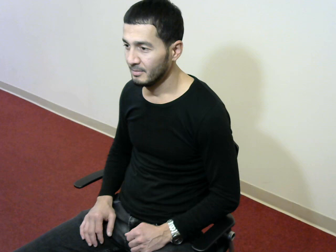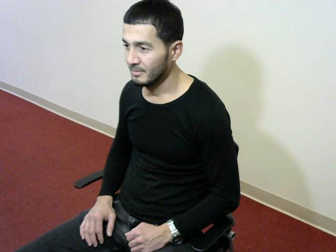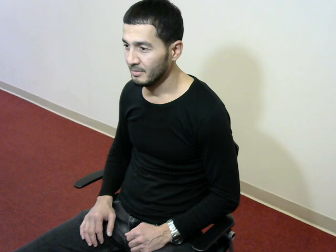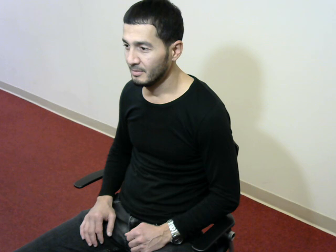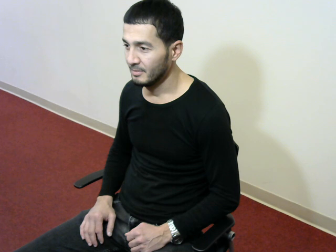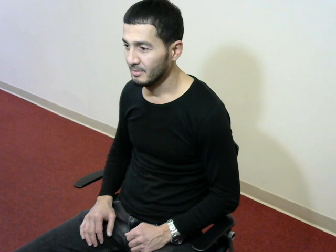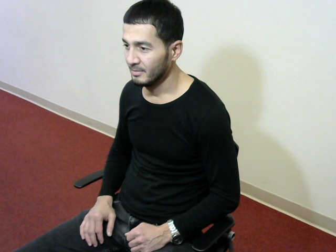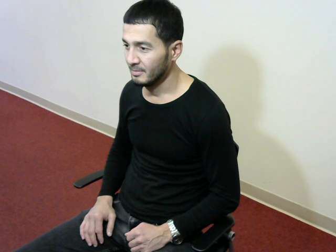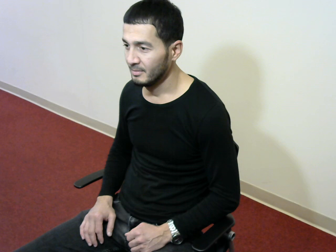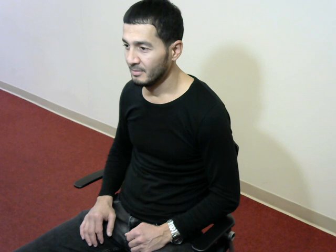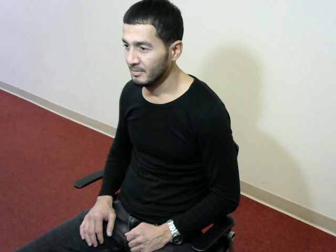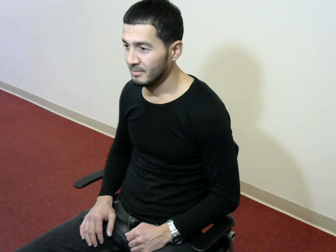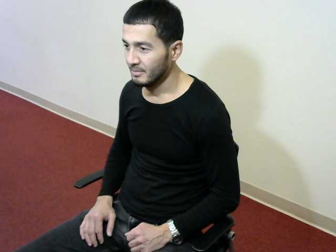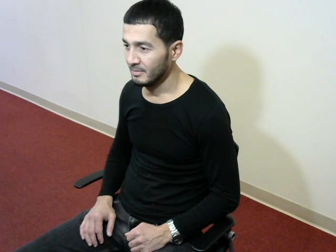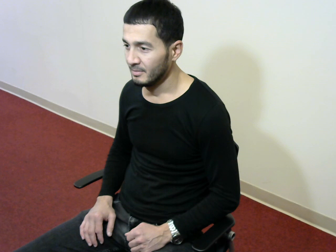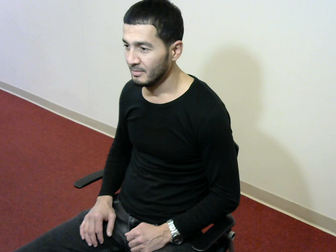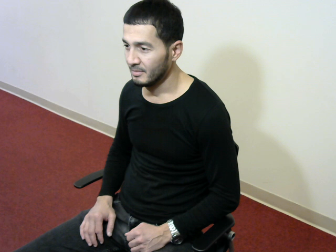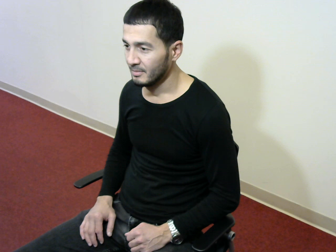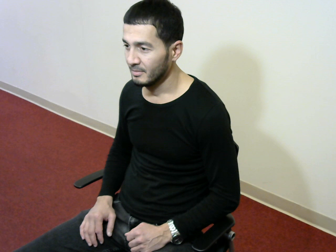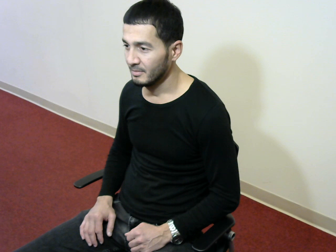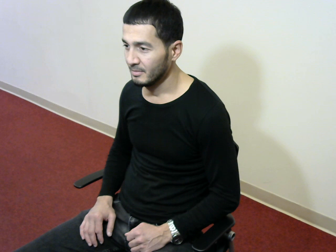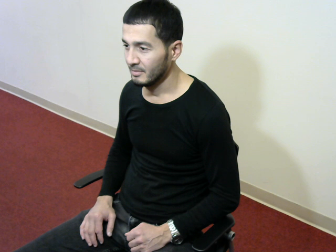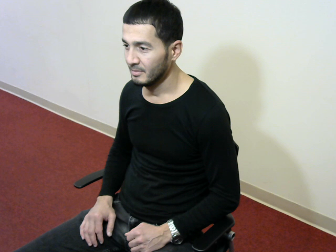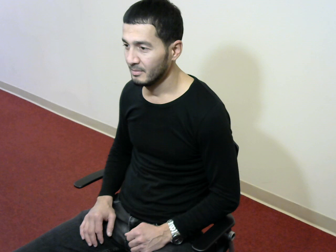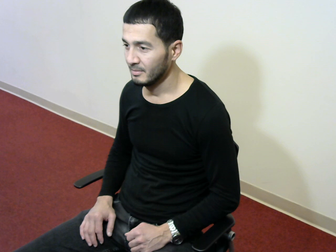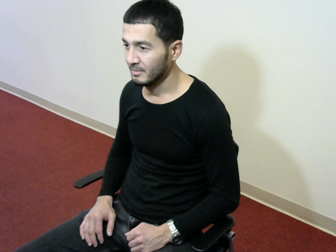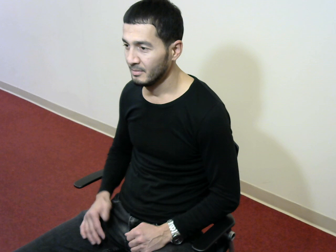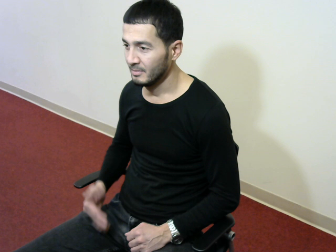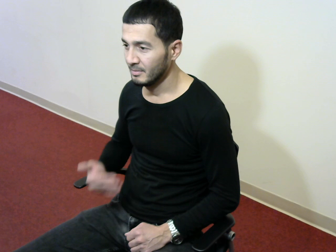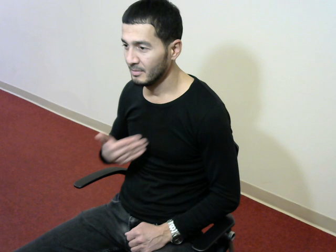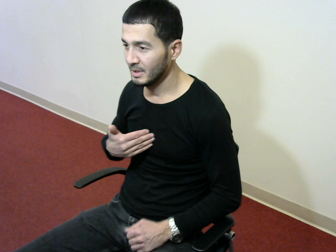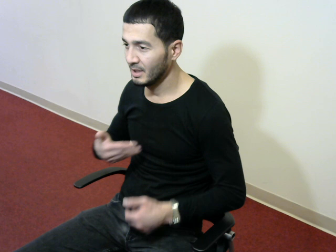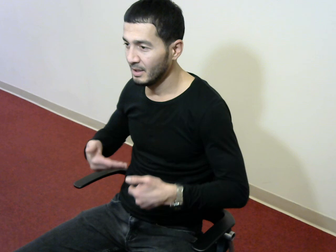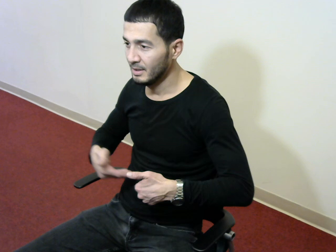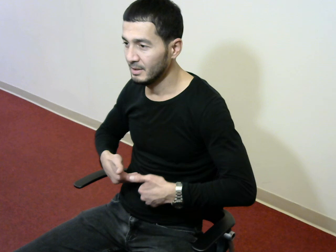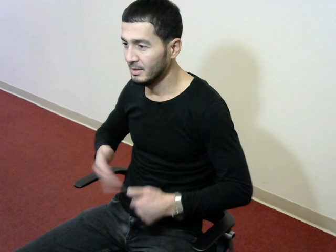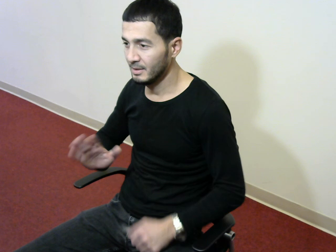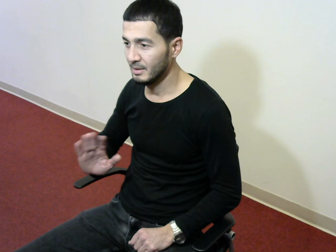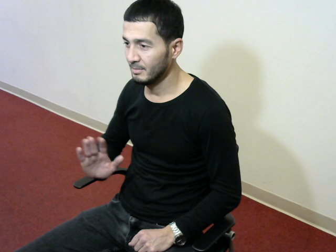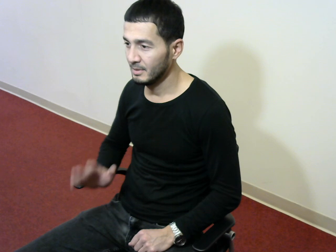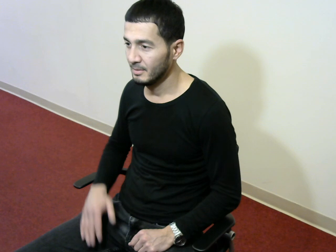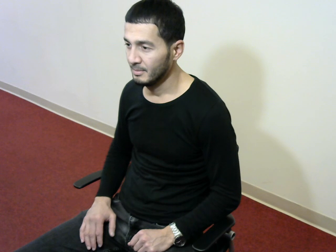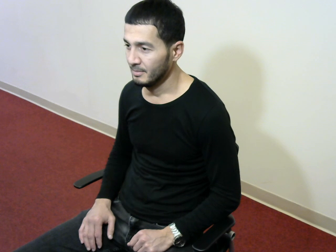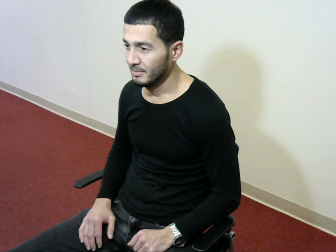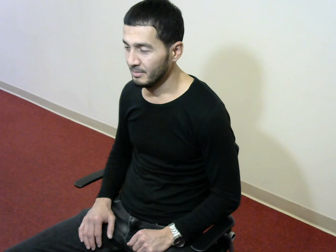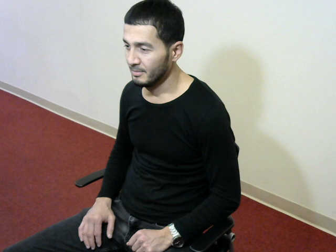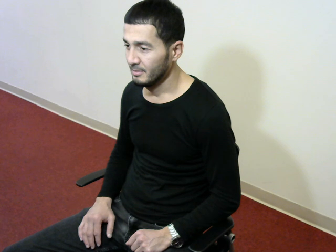Mən ac deyiləm